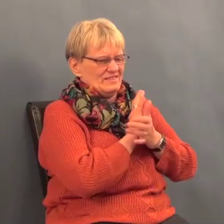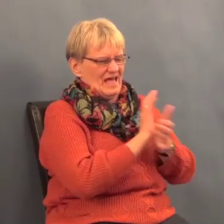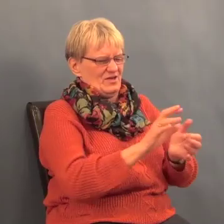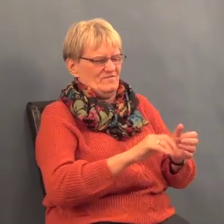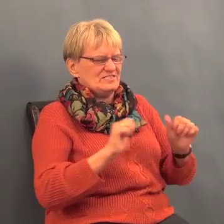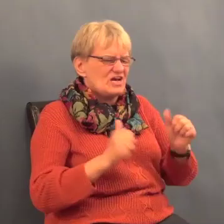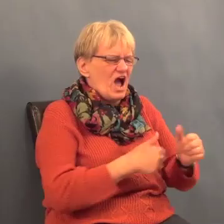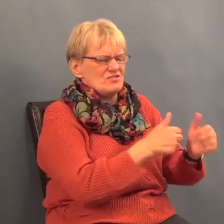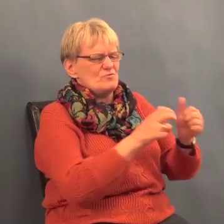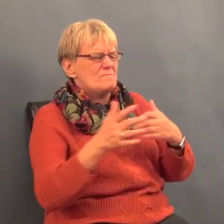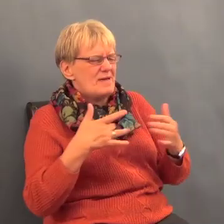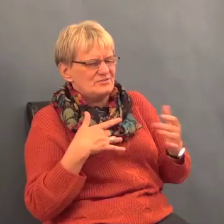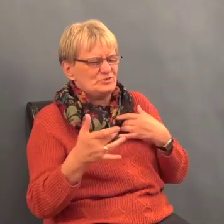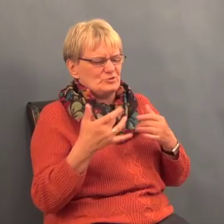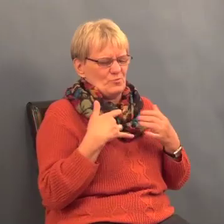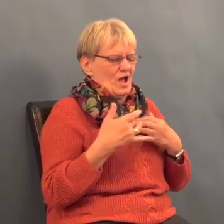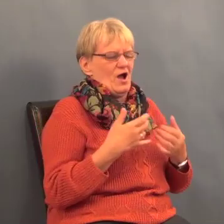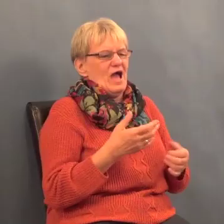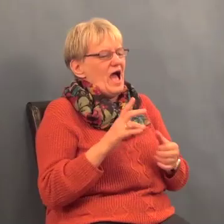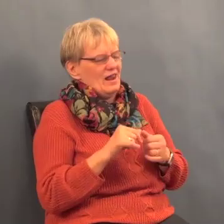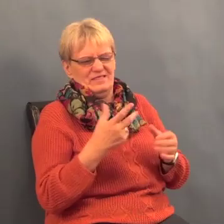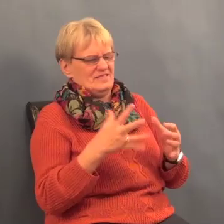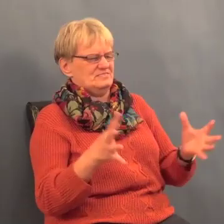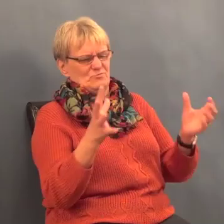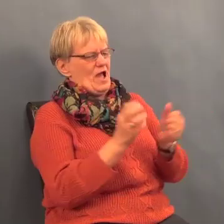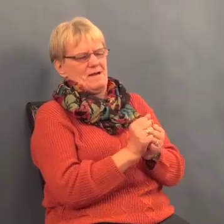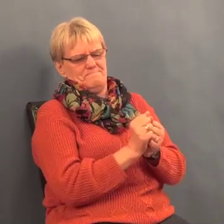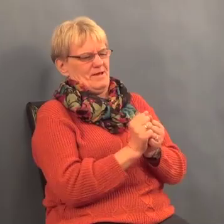Gonił, męczył go, ale nie złapał.